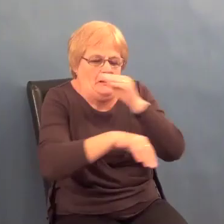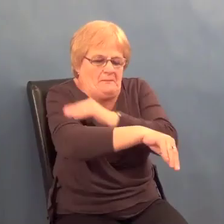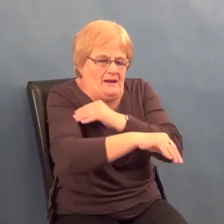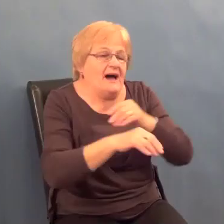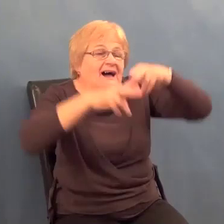Materiał...